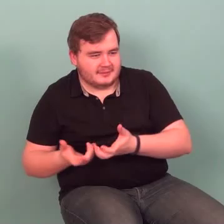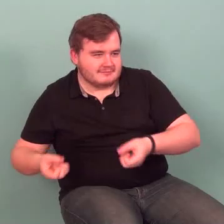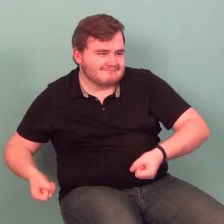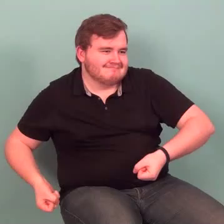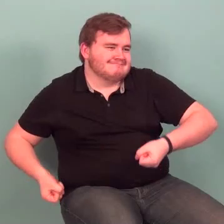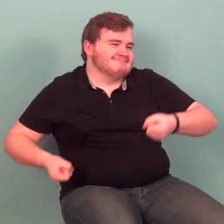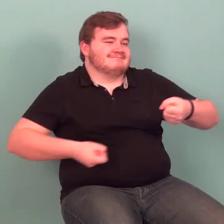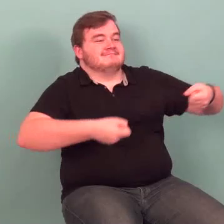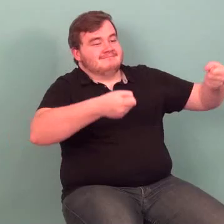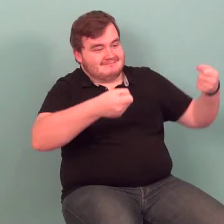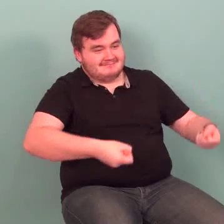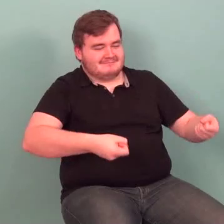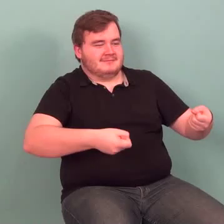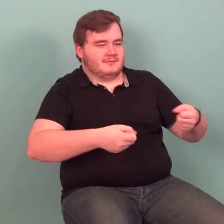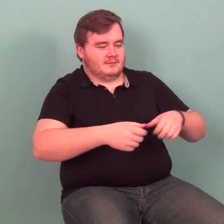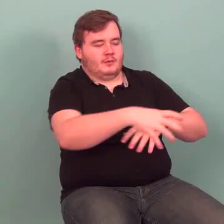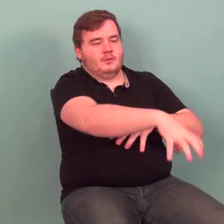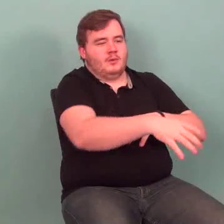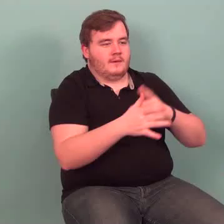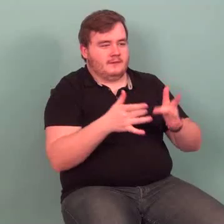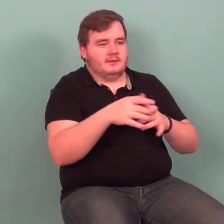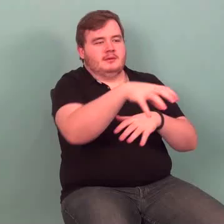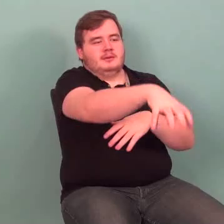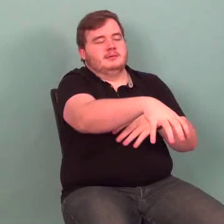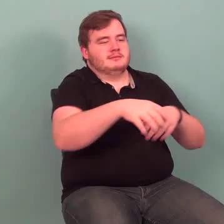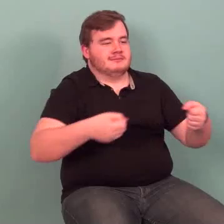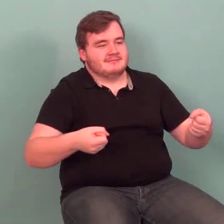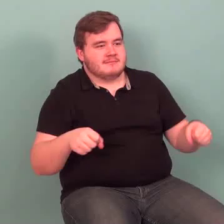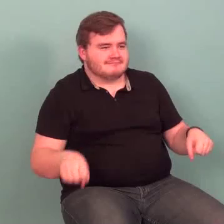Niesie go i stawia z przodu roweru.